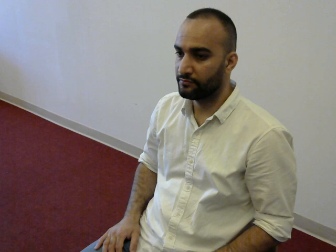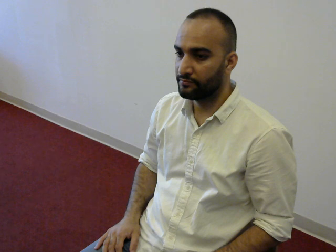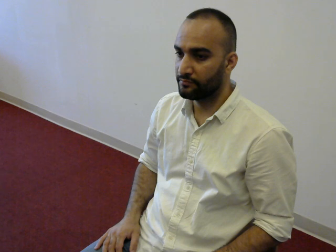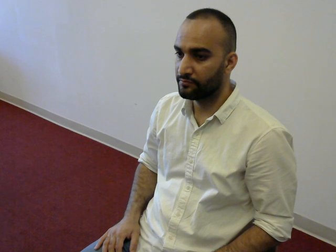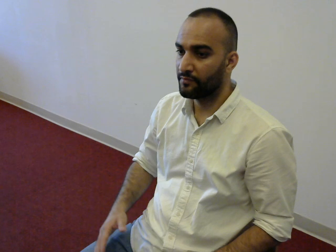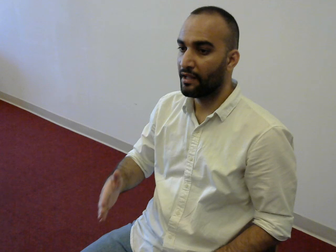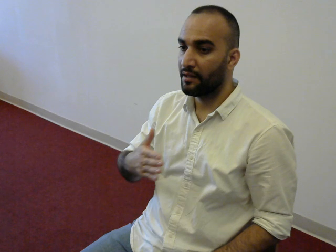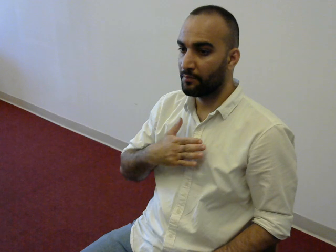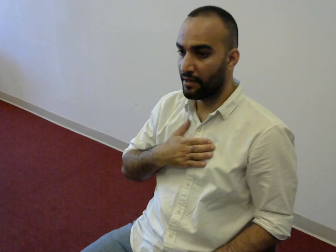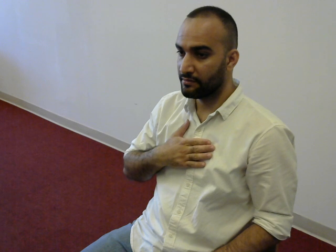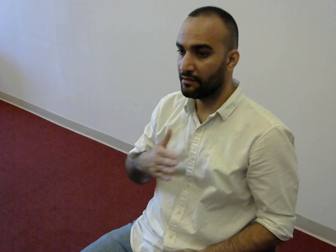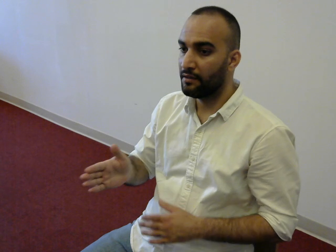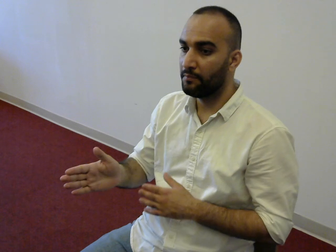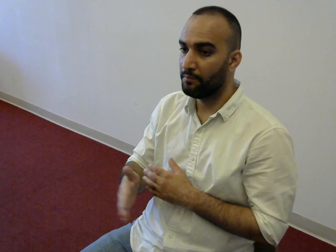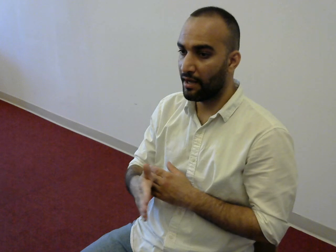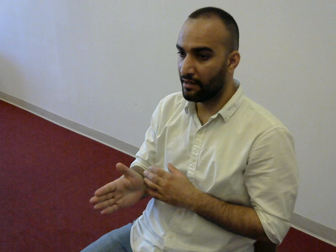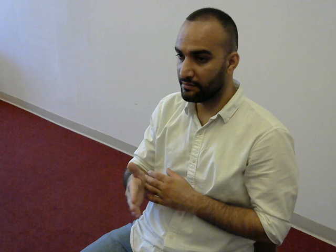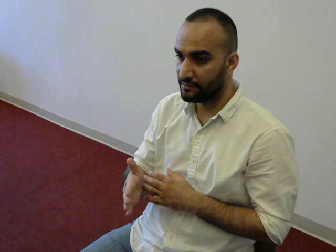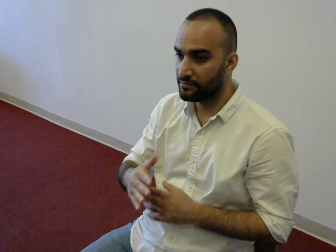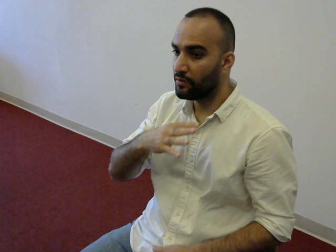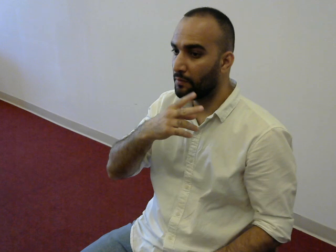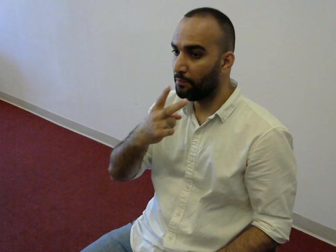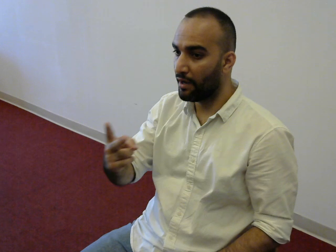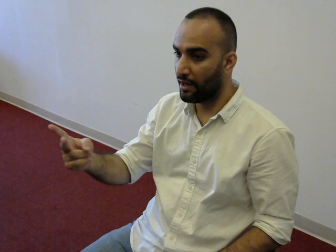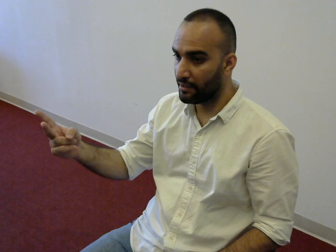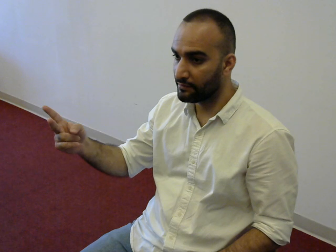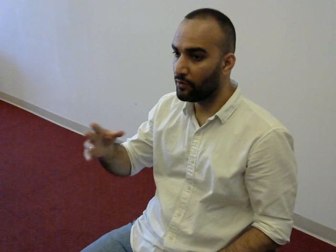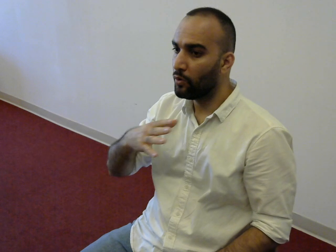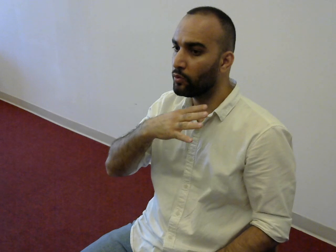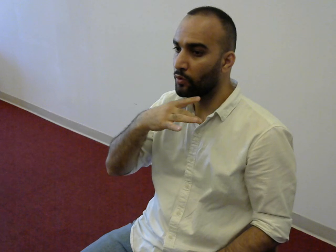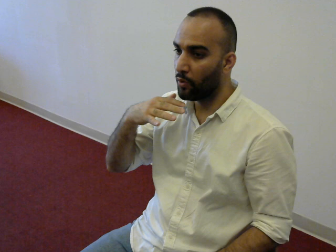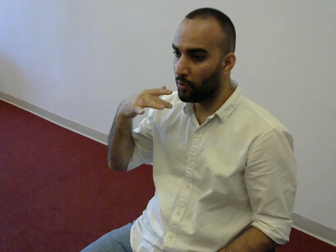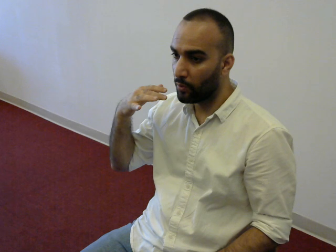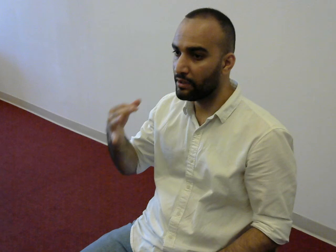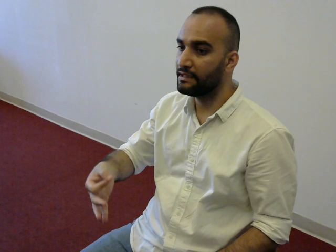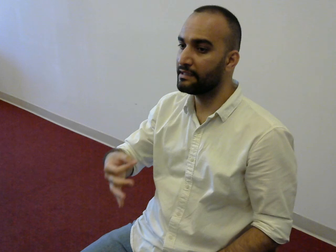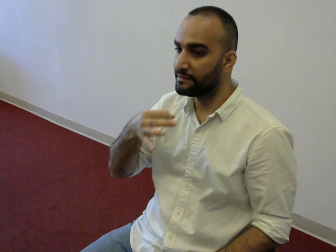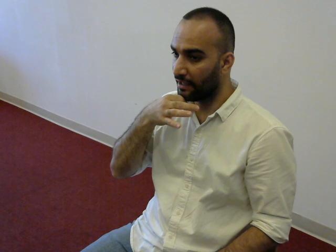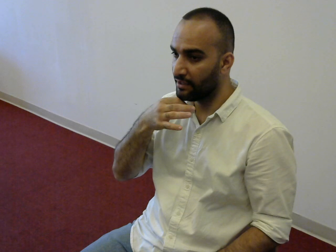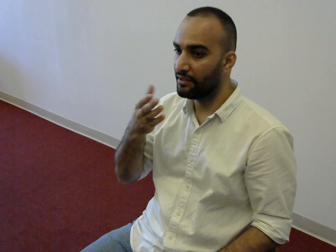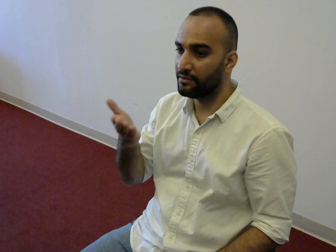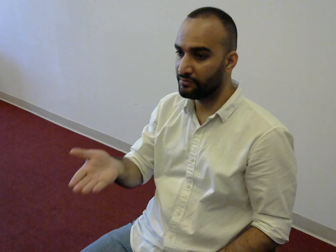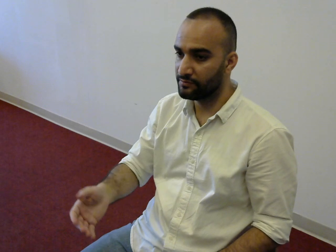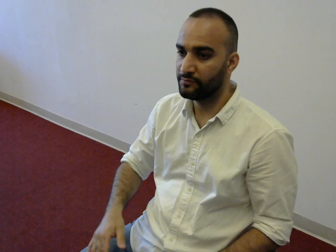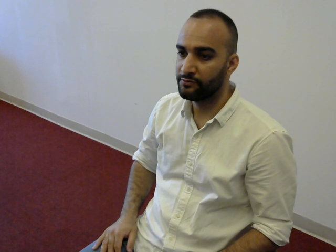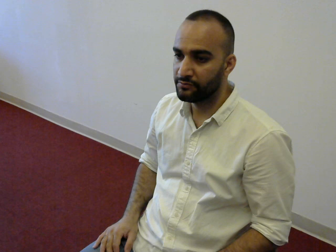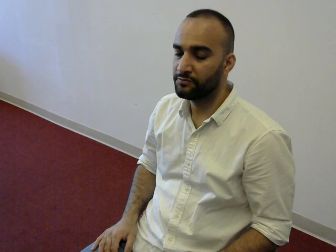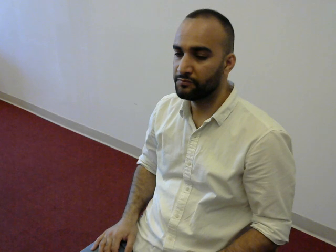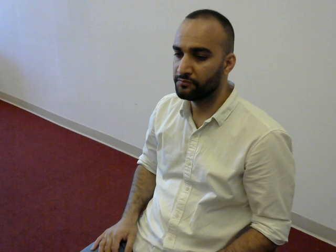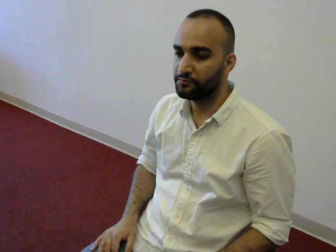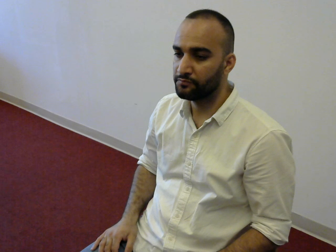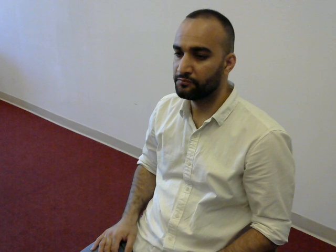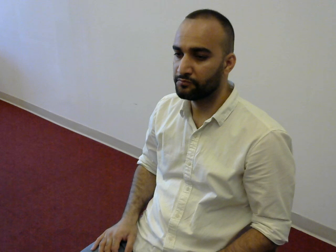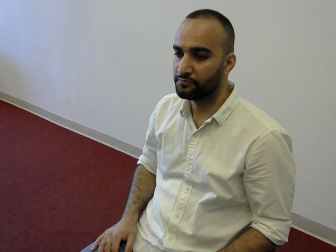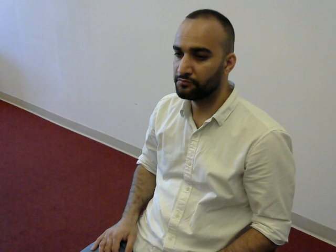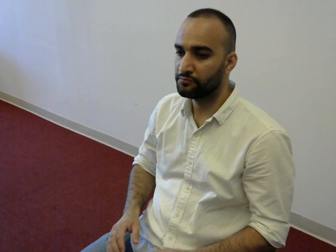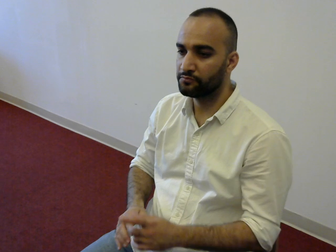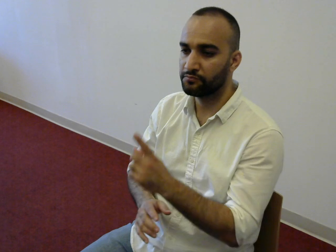Mənim balıqlara baxmaqdan çox xoşum gəlir